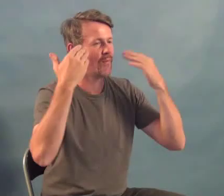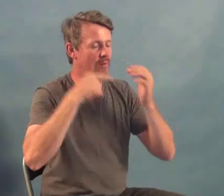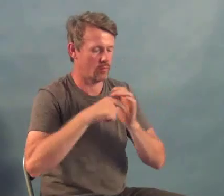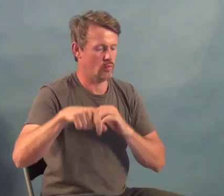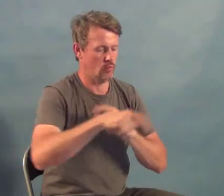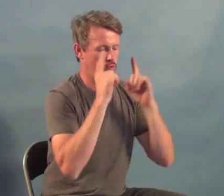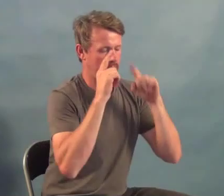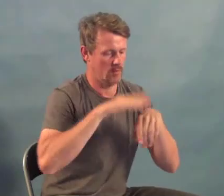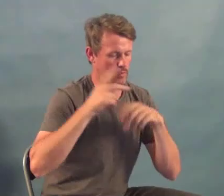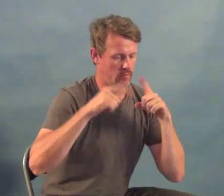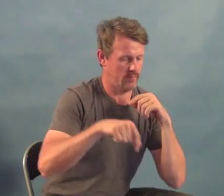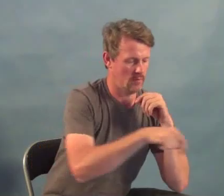To jest ostrzeżenie, żeby uważać na torach.